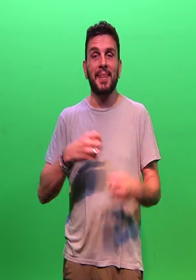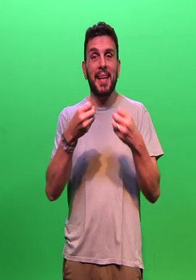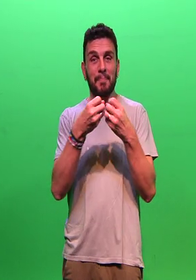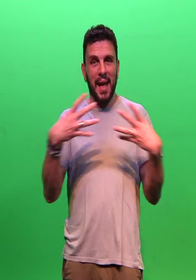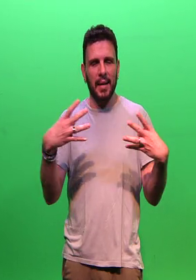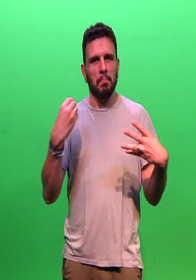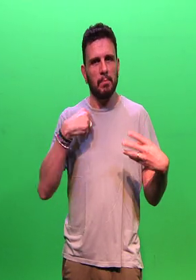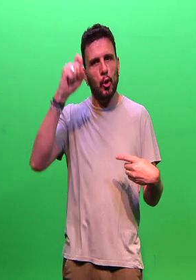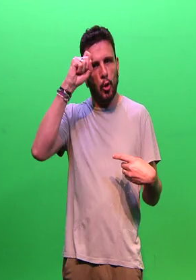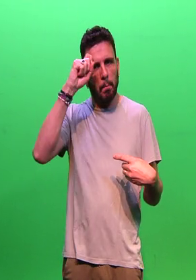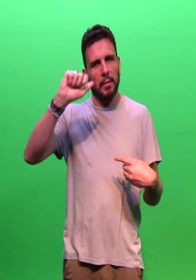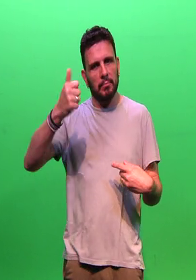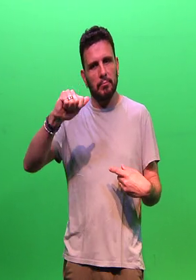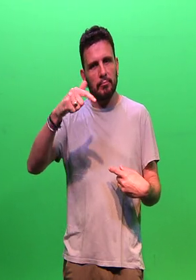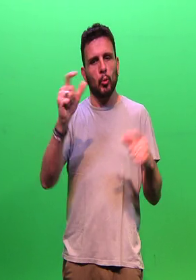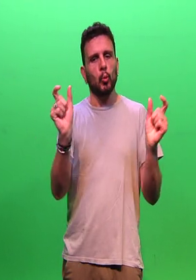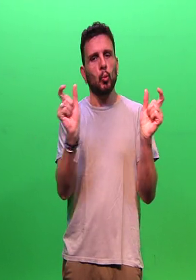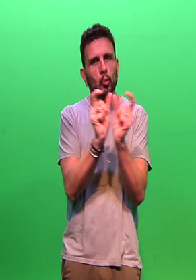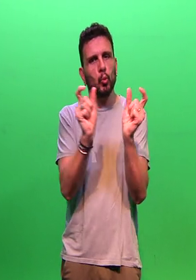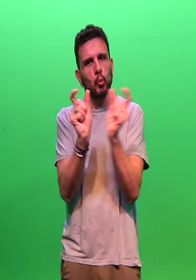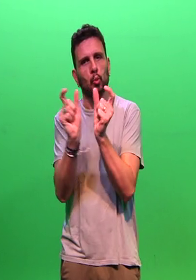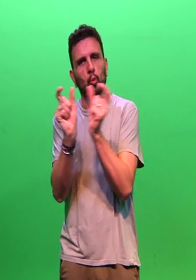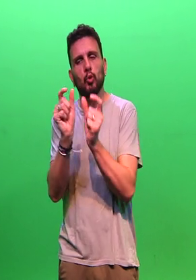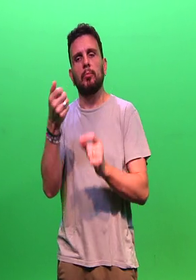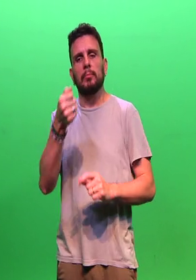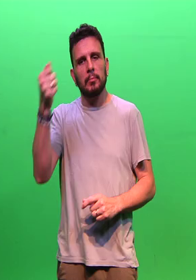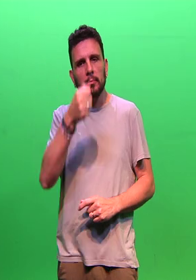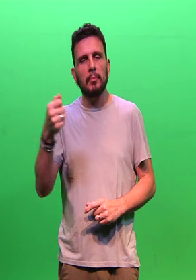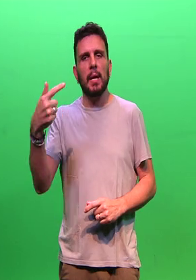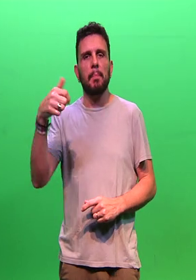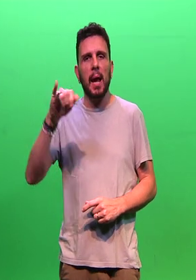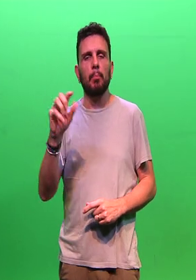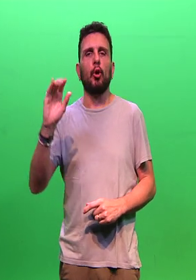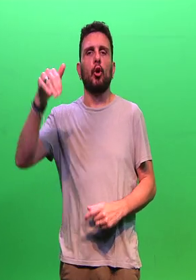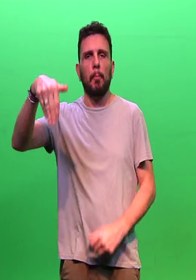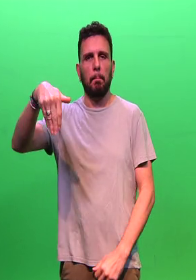El meu correu és el meu nom i els meus dos cognoms, tot junt arrova gmail punt com.